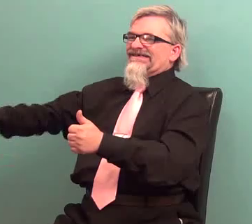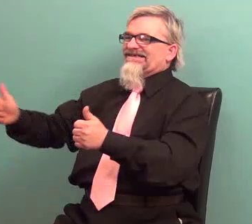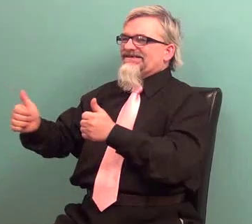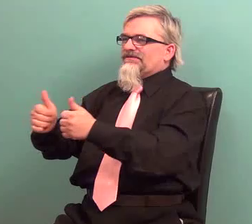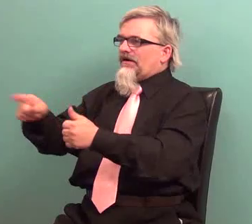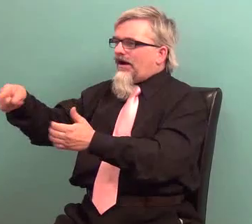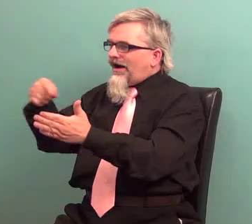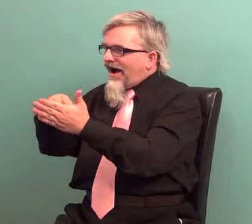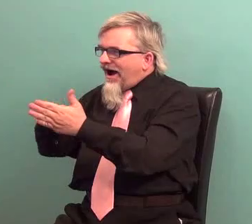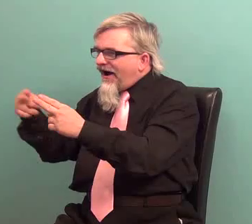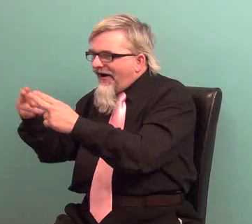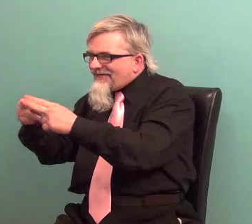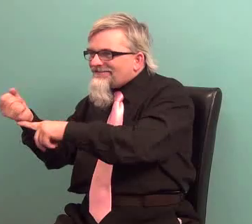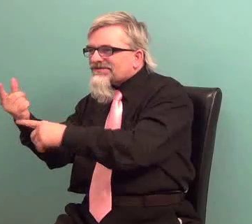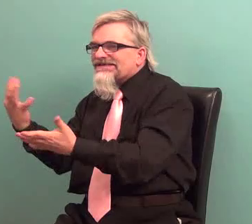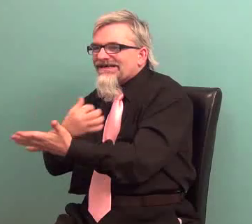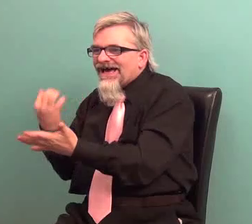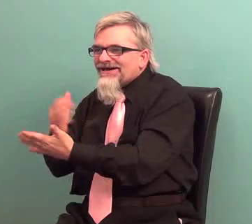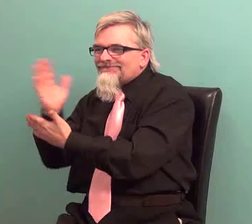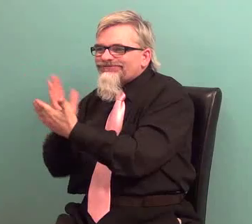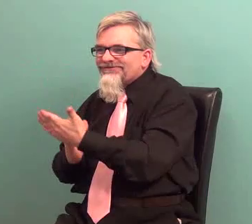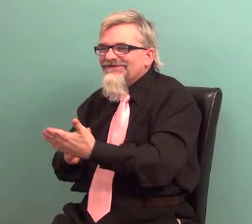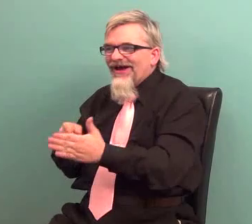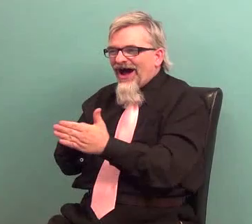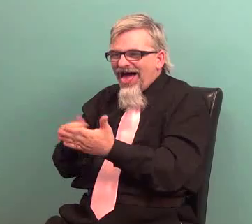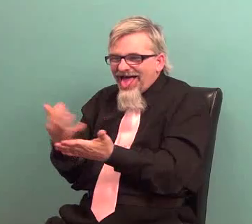Teraz policjant widzi, że oni się umówili - chłopiec rzuca kamienie i w ten sposób zarabiają na pękniętych szybach.